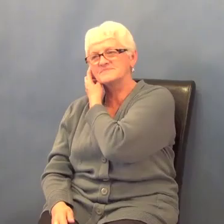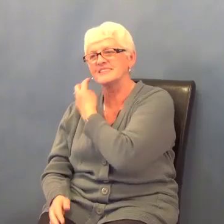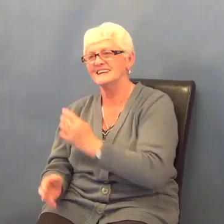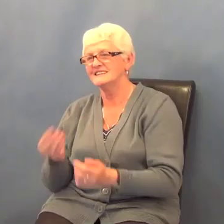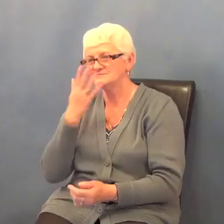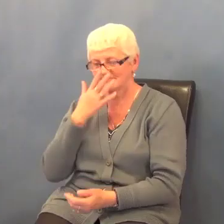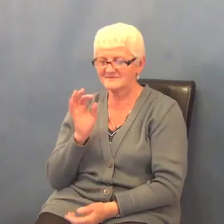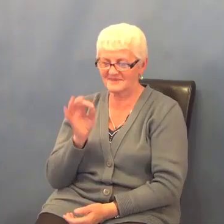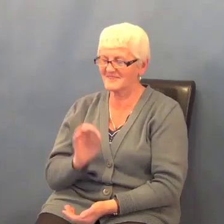Pomyliłam się, dobrze.